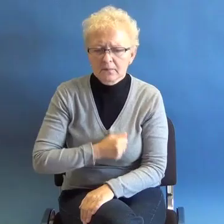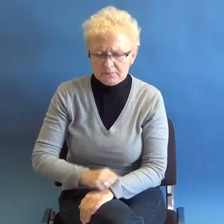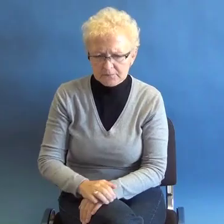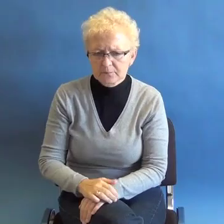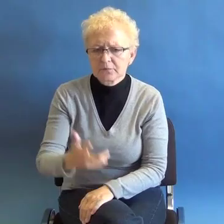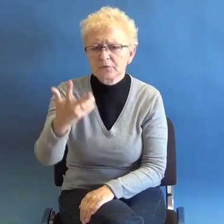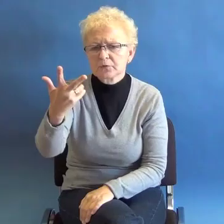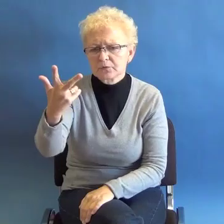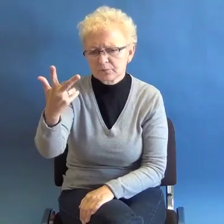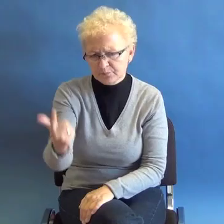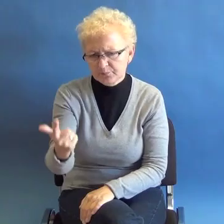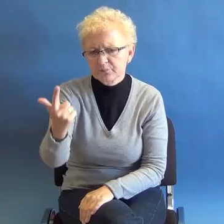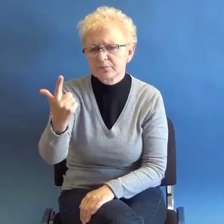Z trzech zostało dwa.